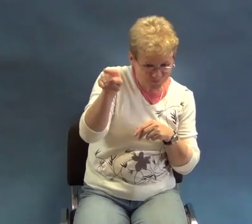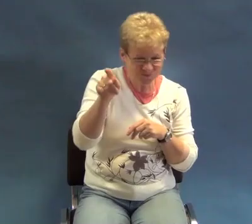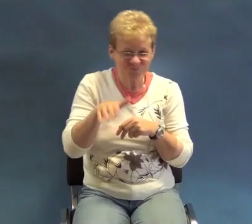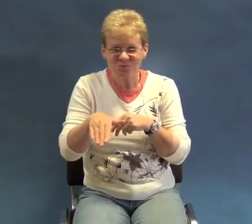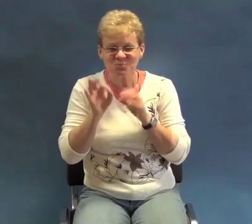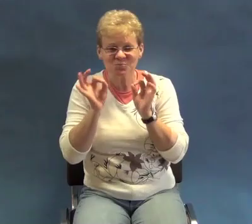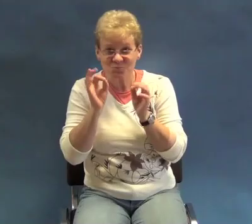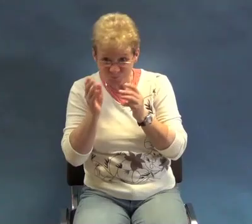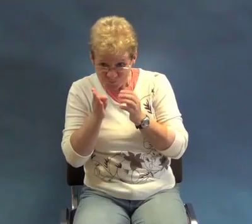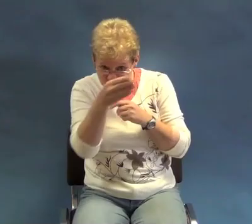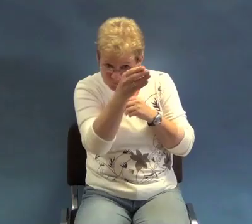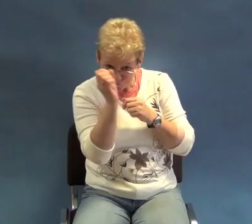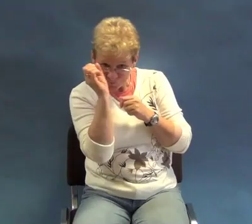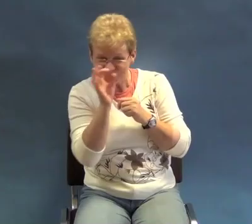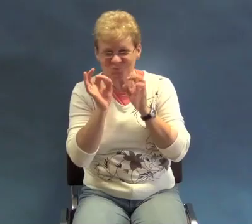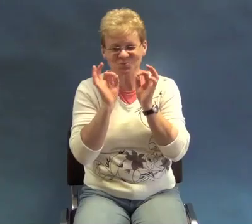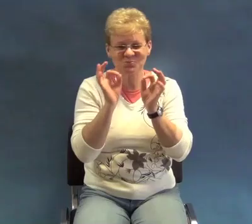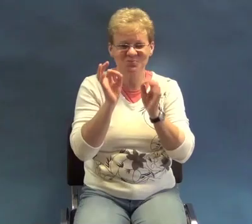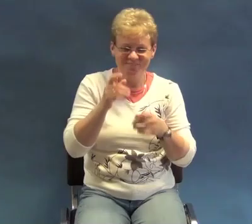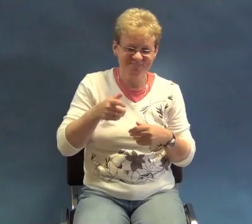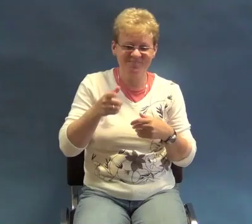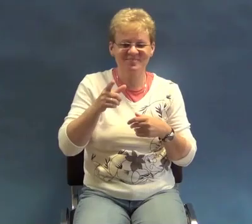Mały chłopiec powiedział, że to zrobi, pójdzie tą drogą i zbierze kamyczki.